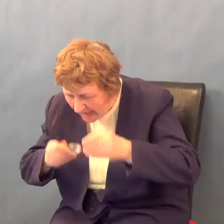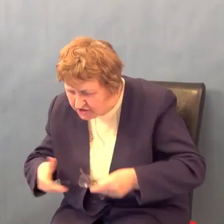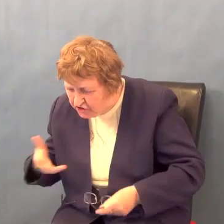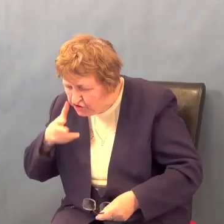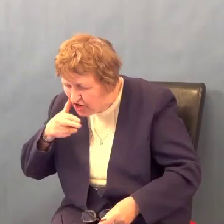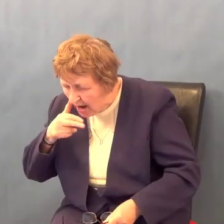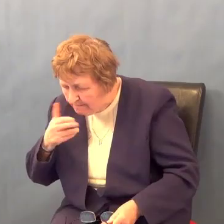Gdzie żaba?